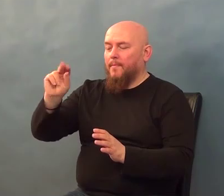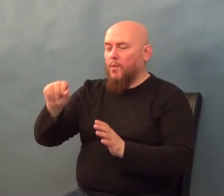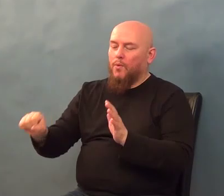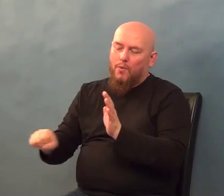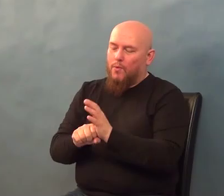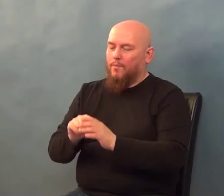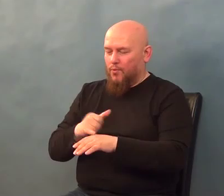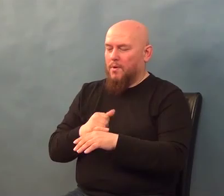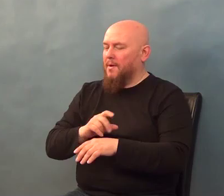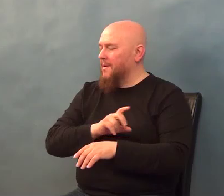Od poniedziałku do...